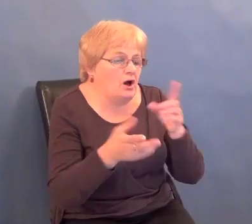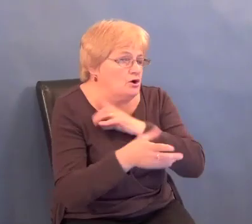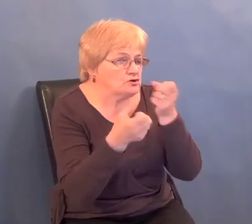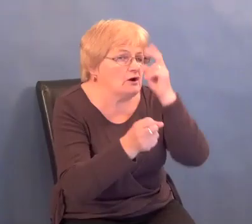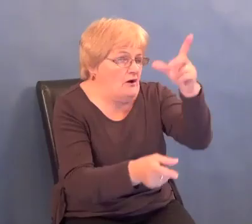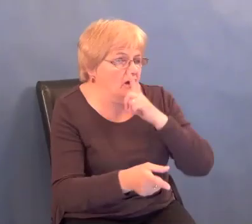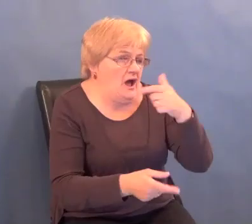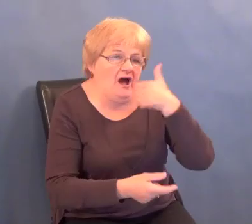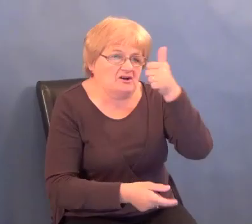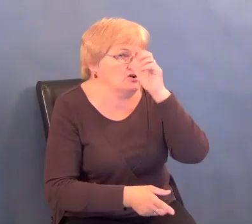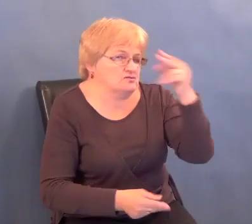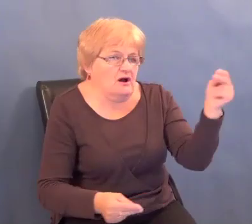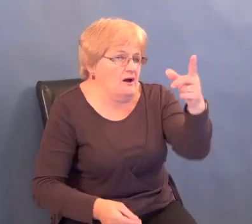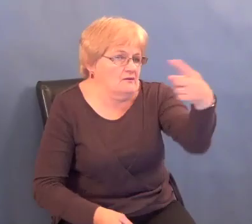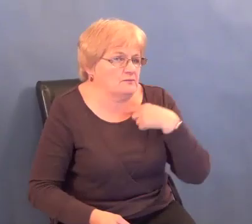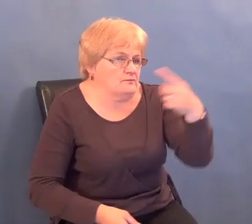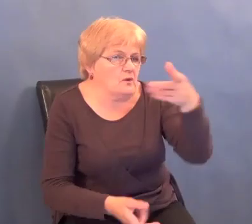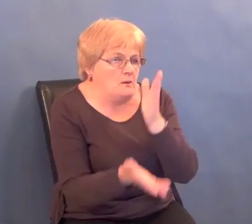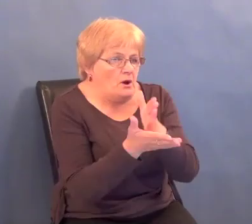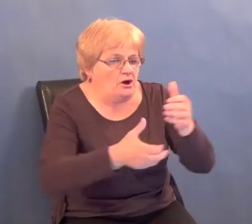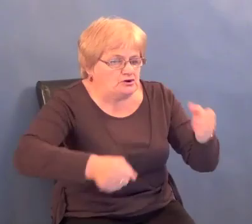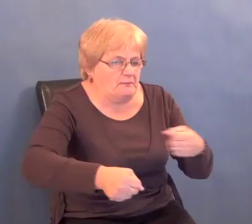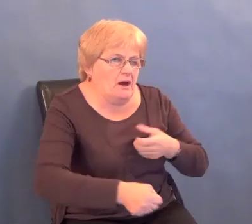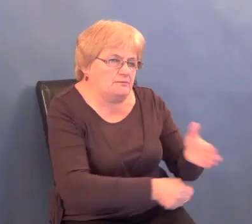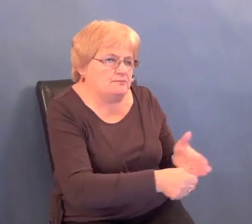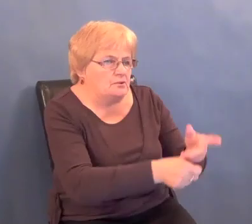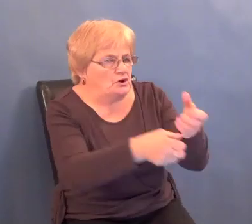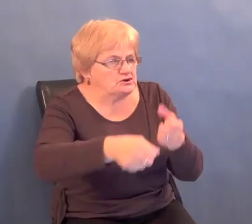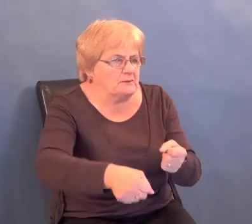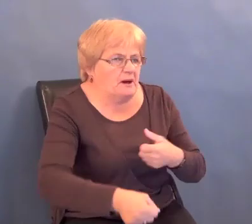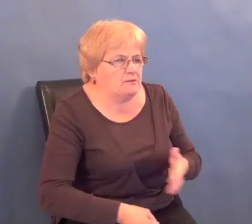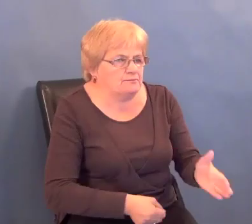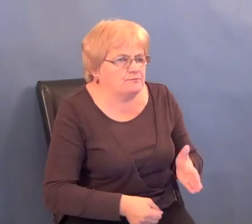Przy piłowaniu trzeba pilnować chwytu, dlatego ja sama nie mogę tego zrobić, musimy być razem, więc ty trzymasz, a ja piłuję.